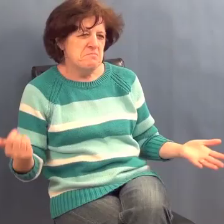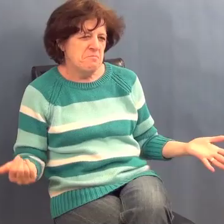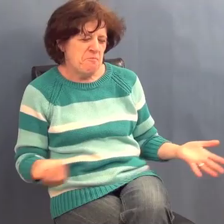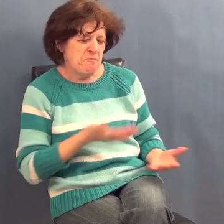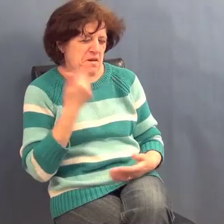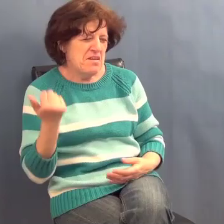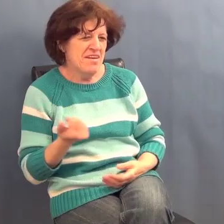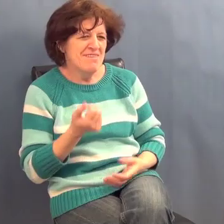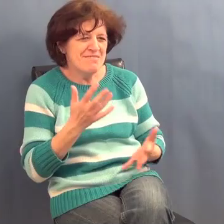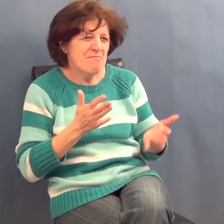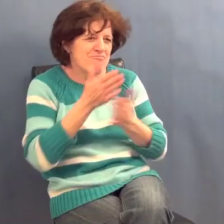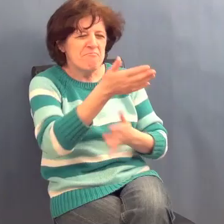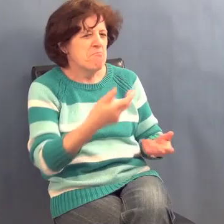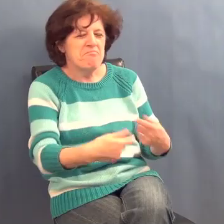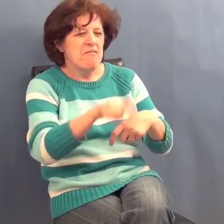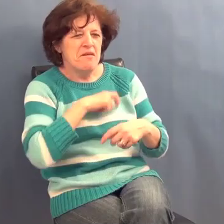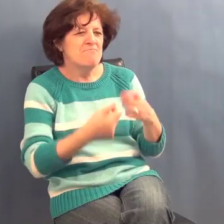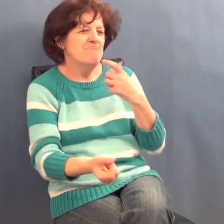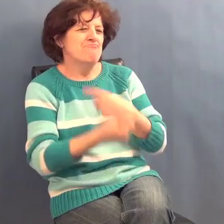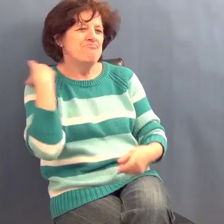Chciał wejść, ale nie może, bo go wyrzucają.